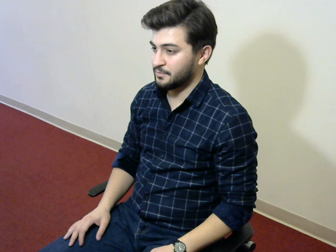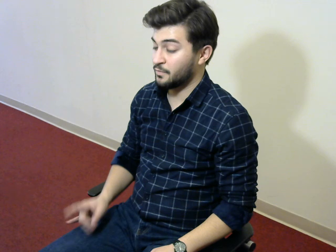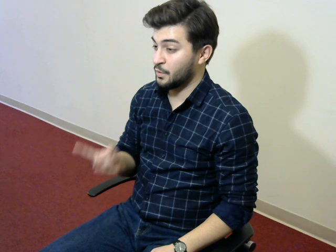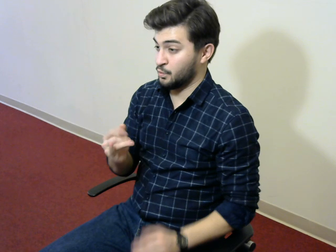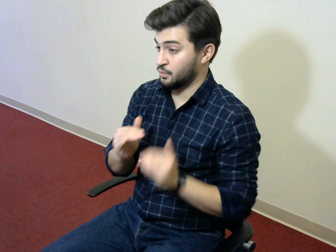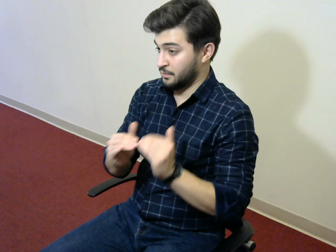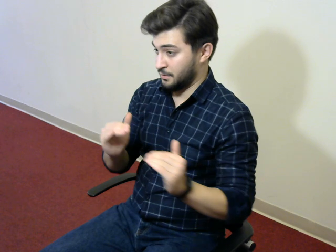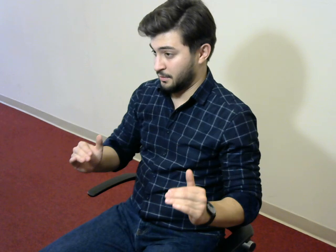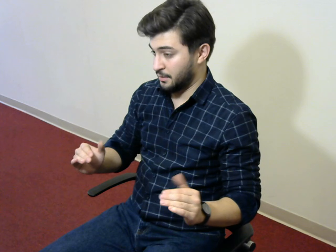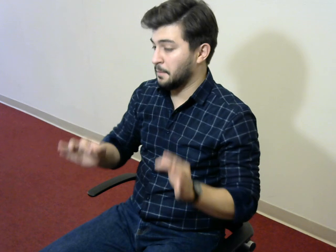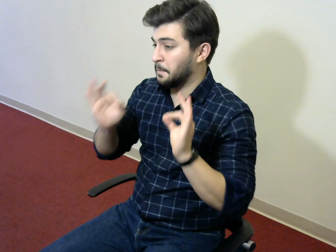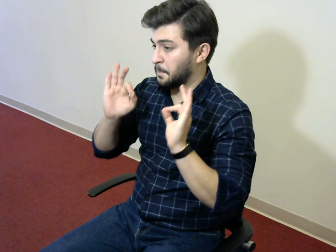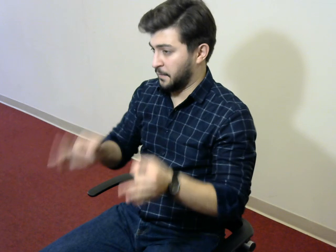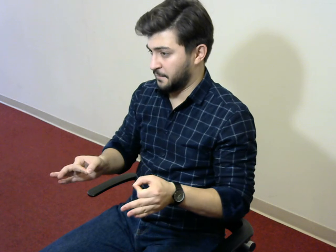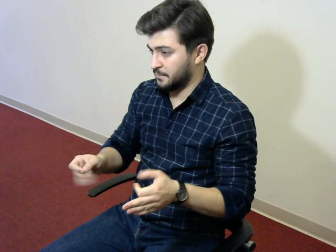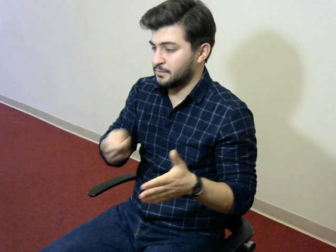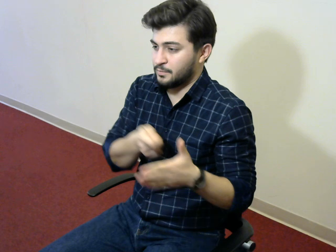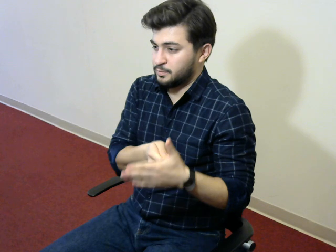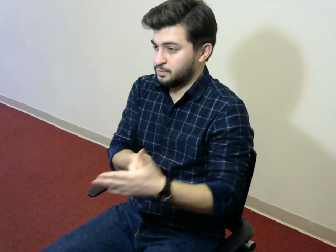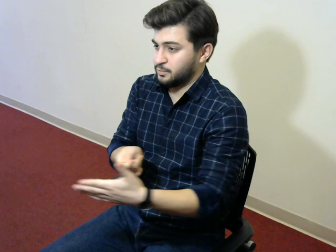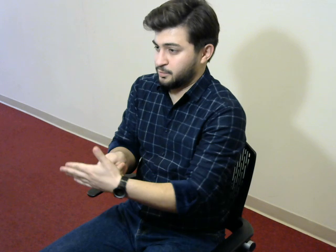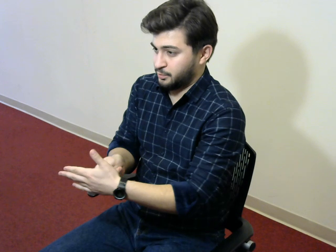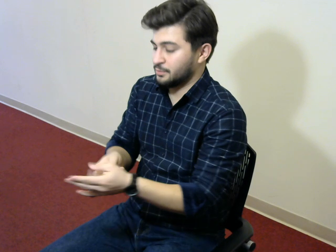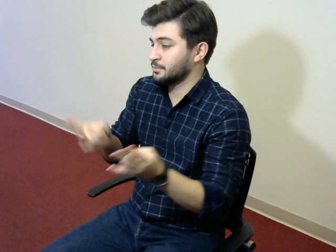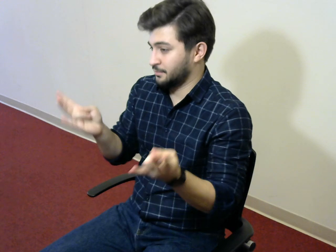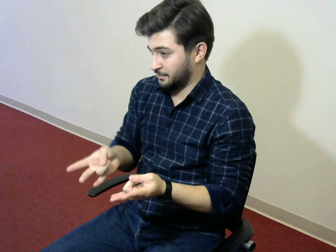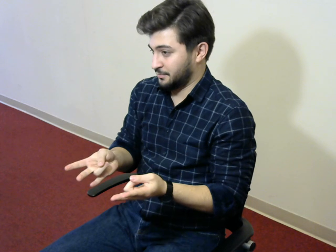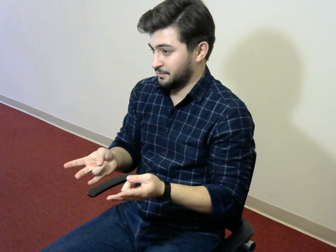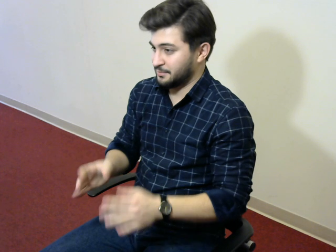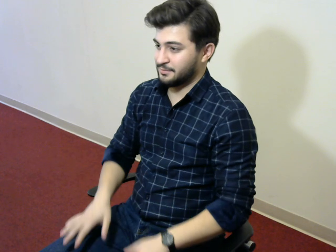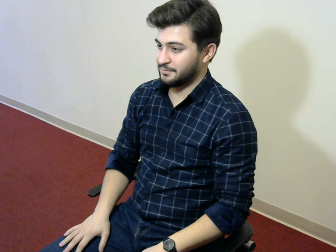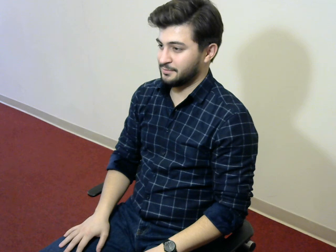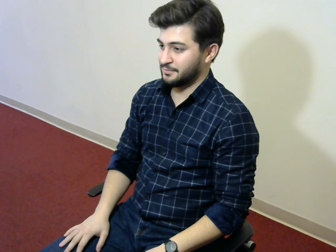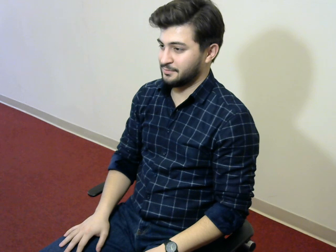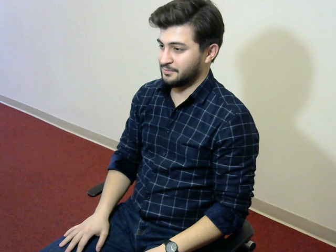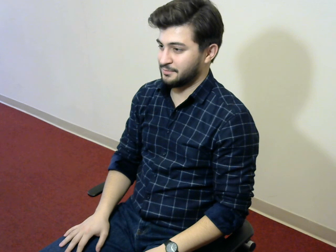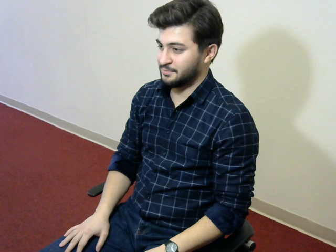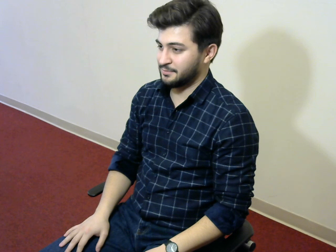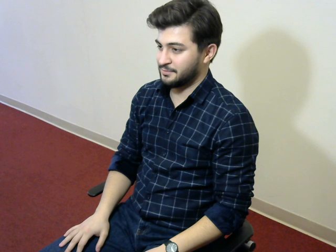Uşaqları düzgün qidalandırmaq lazımdır